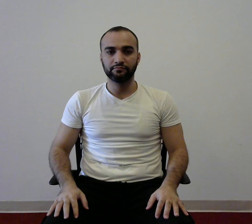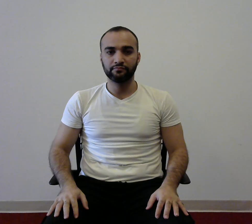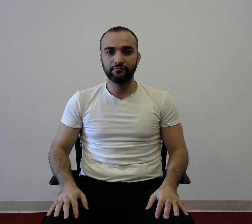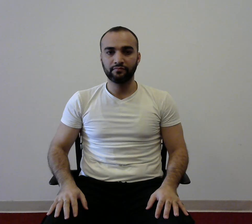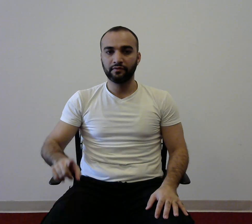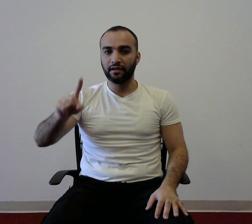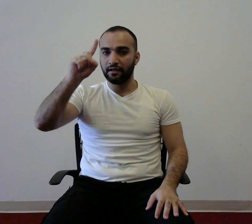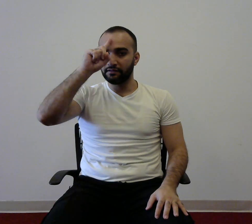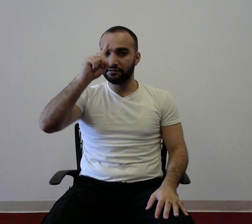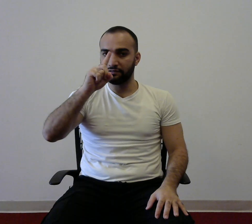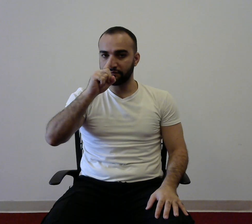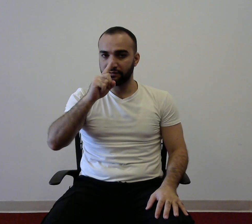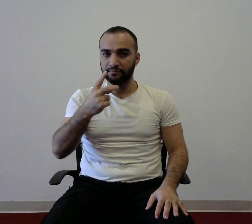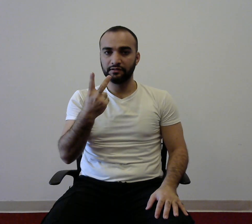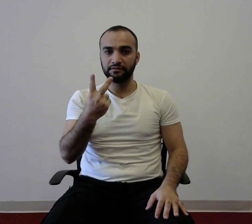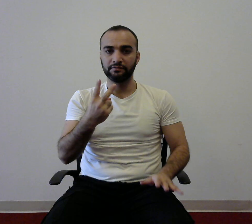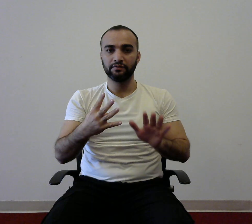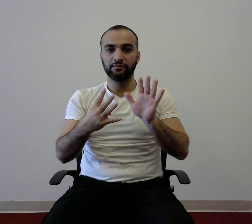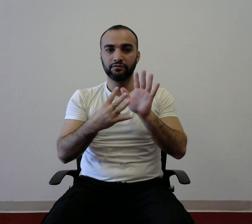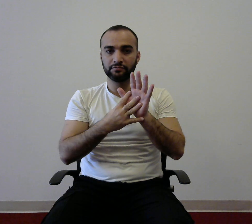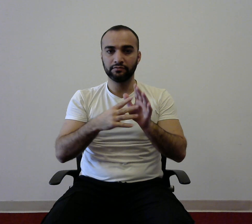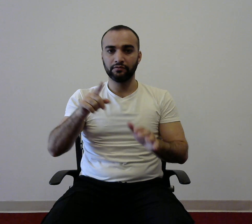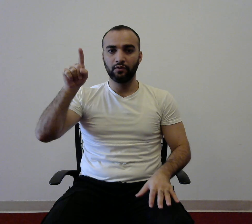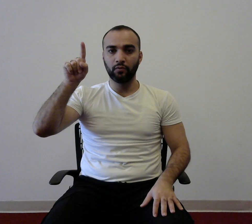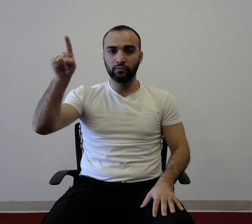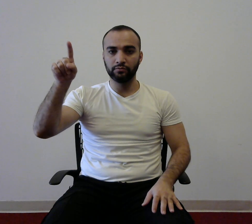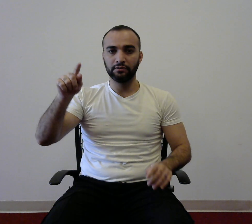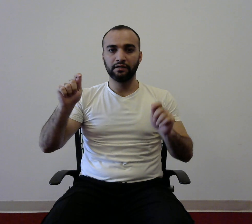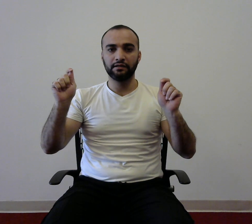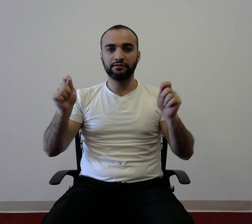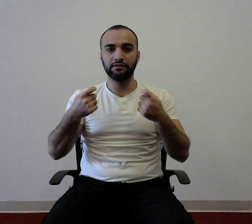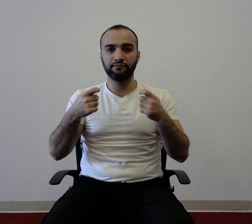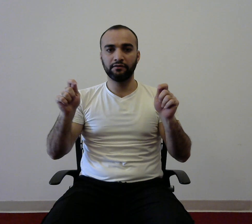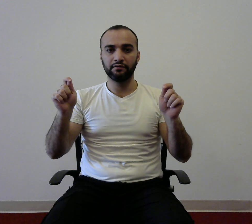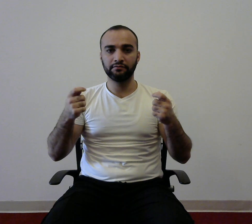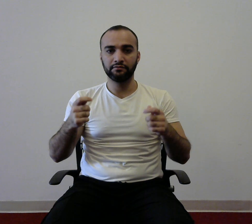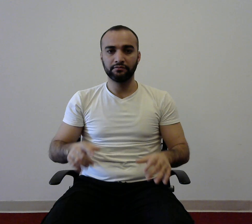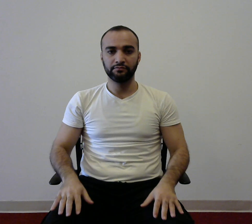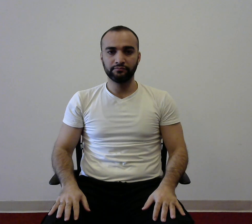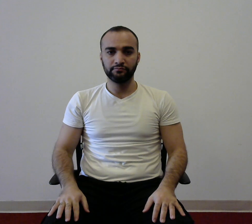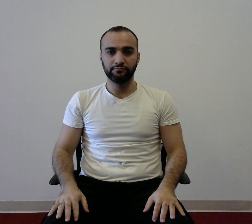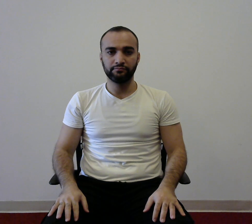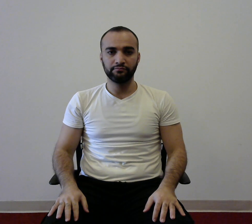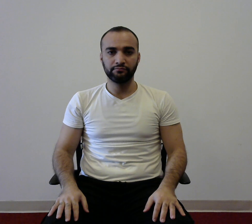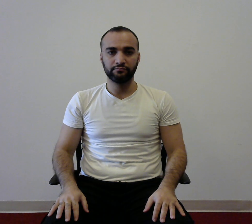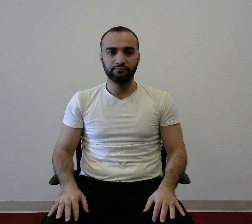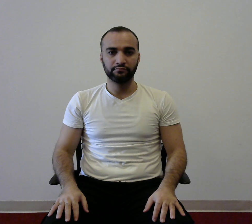Ayın 29-u onun toyudur